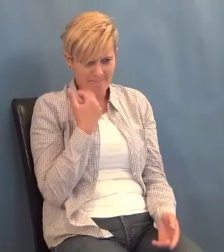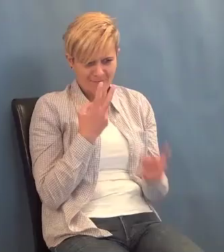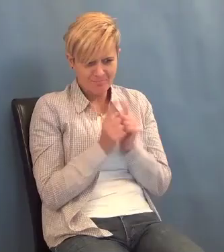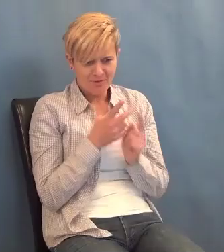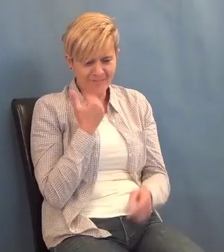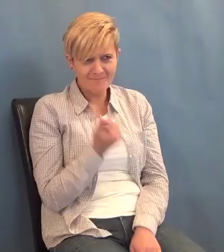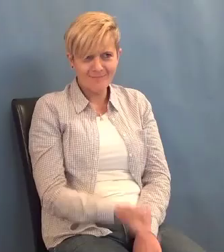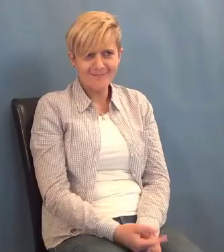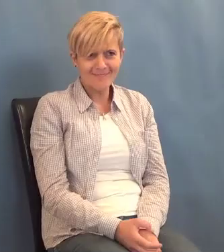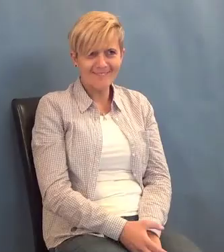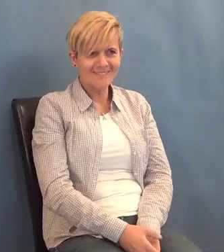Nie widziałam, nie ma tego, nie spotkałam się z tym.